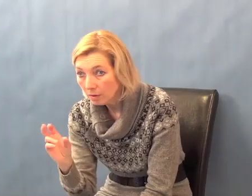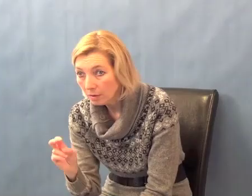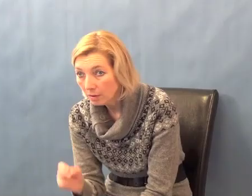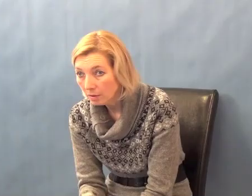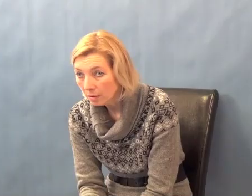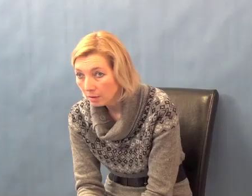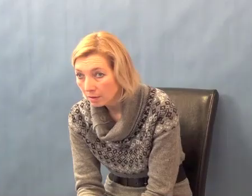Tak.